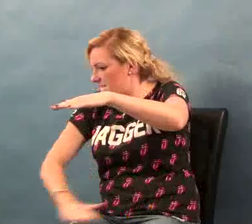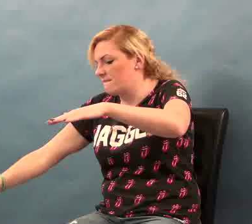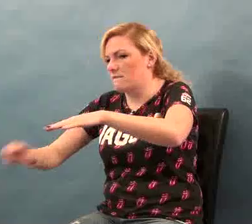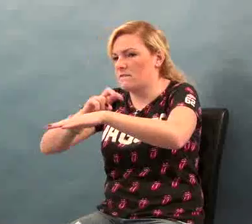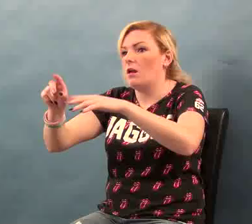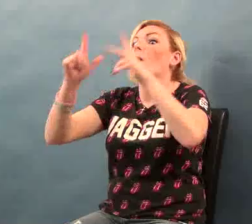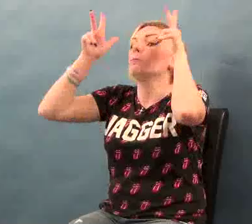Jeleń zatrzymał się gwałtownie i chłopiec spadł z jego rogów.